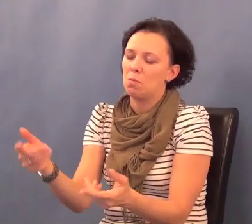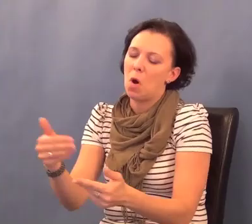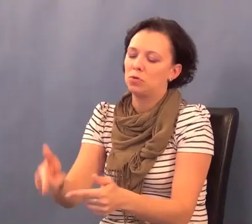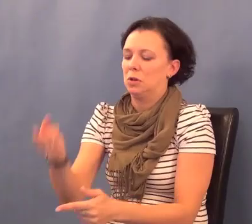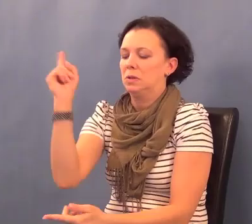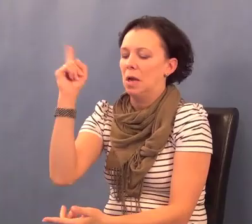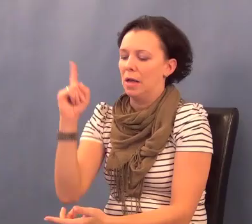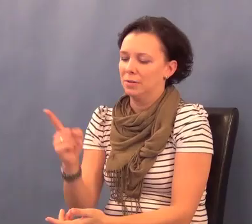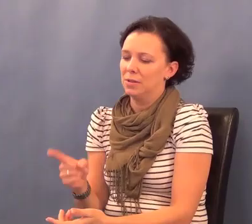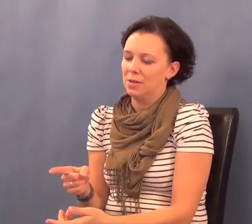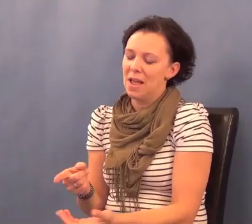Może to jest zakaz.